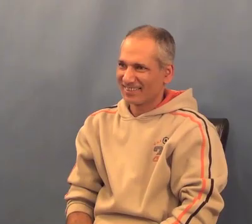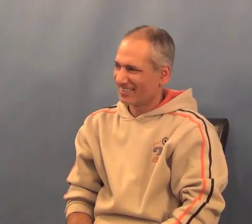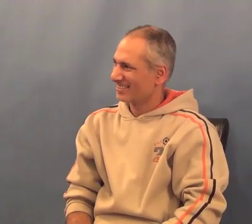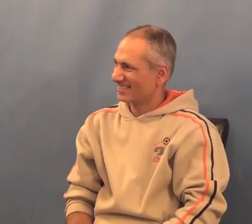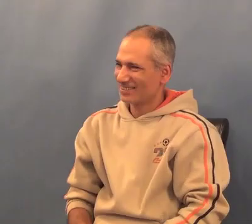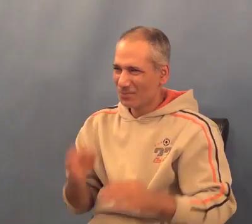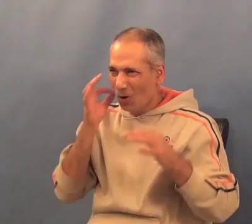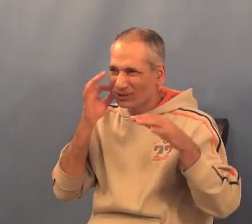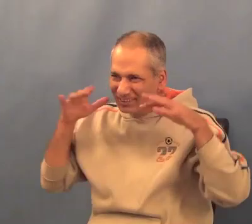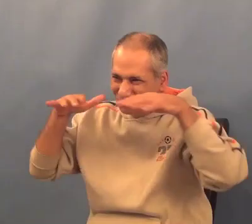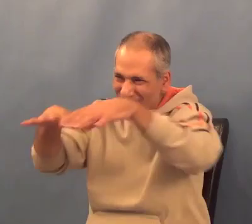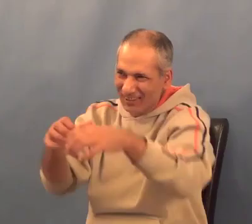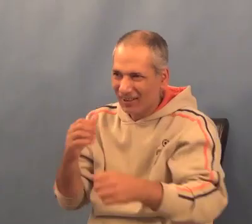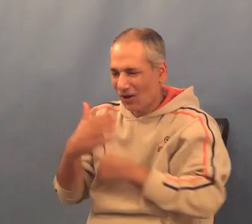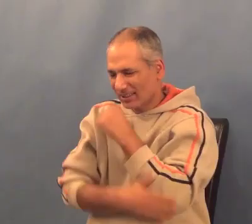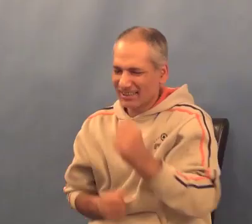Osy ich atakują, a oni uciekają, ile sił w nogach.